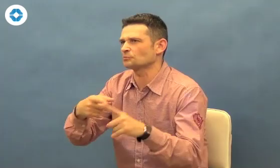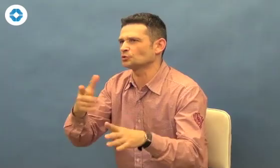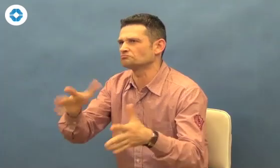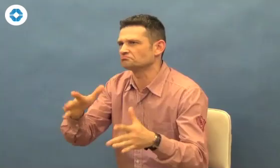Około.